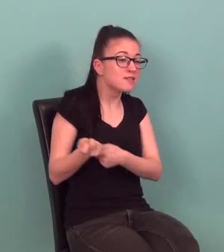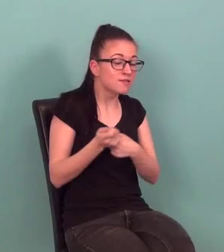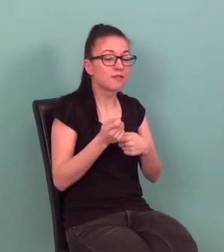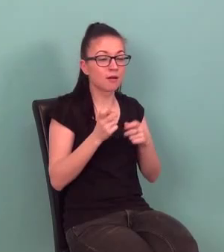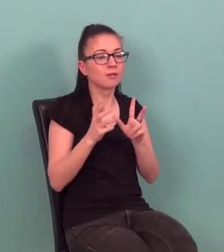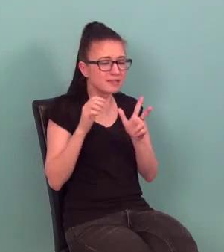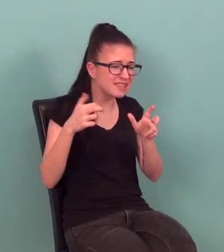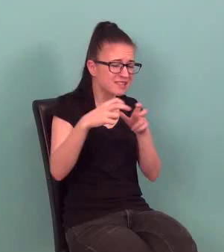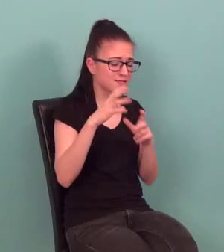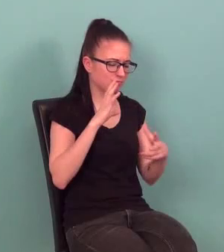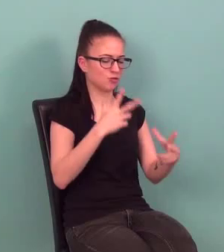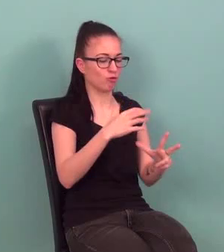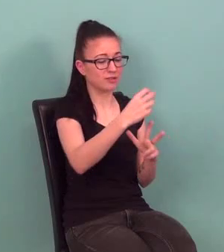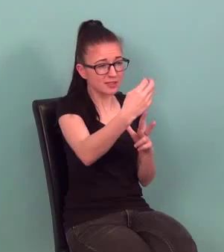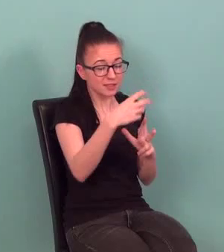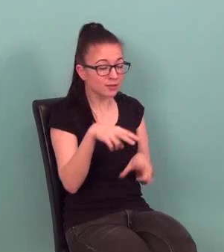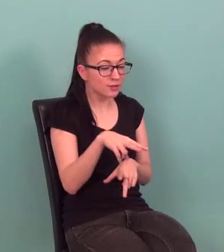Idą i podchodzą do trzech koszy.